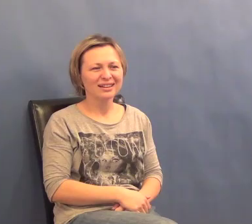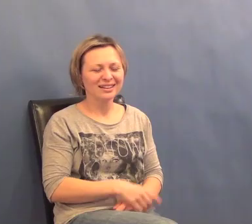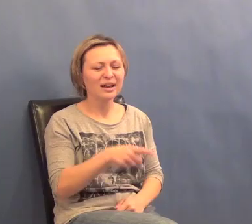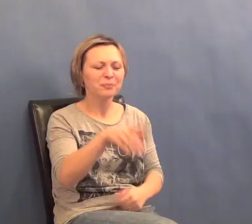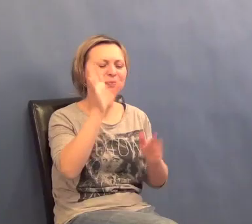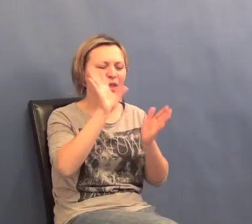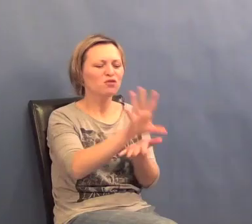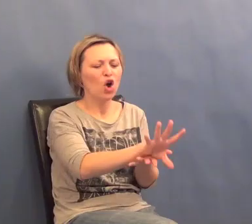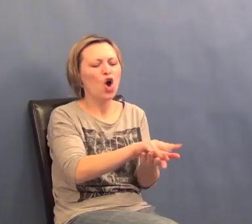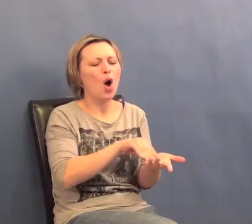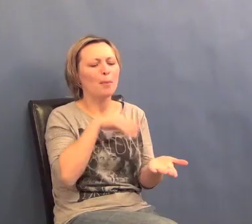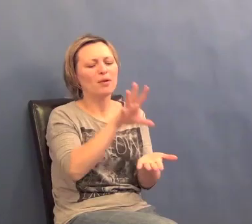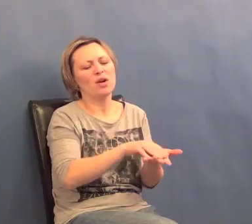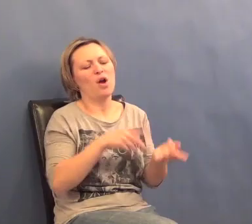Dobra, niech to będzie formalnie.